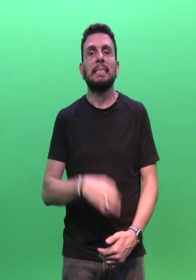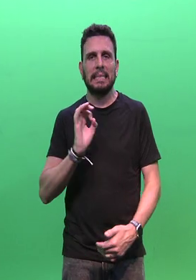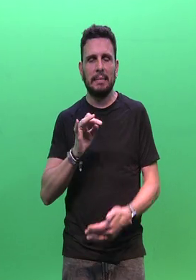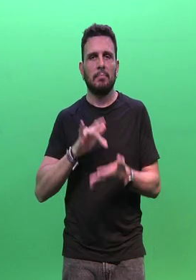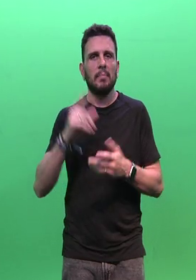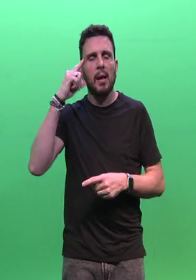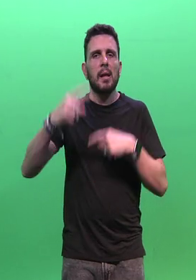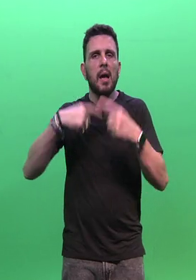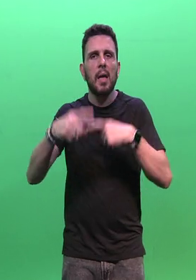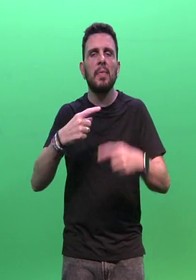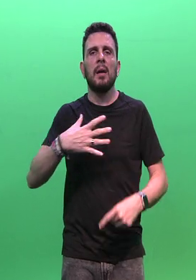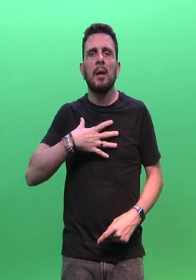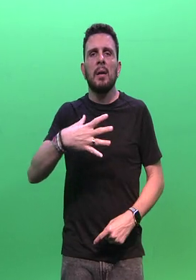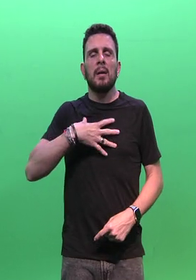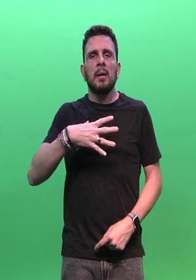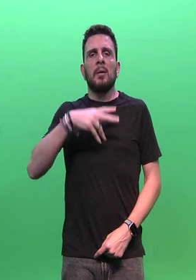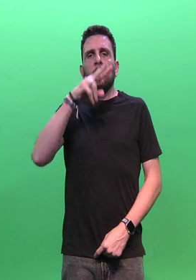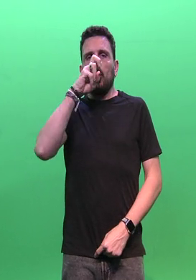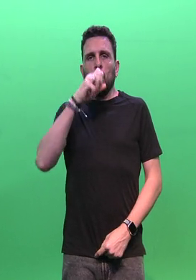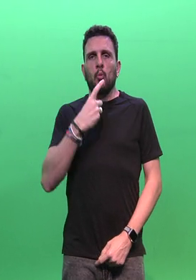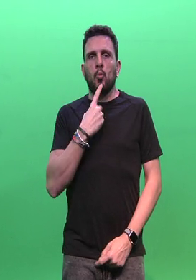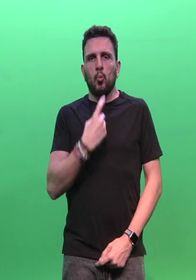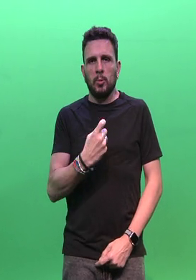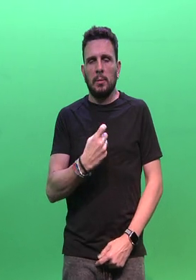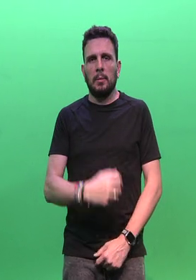Sí, em costa respirar cada dia.